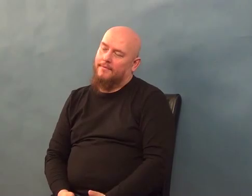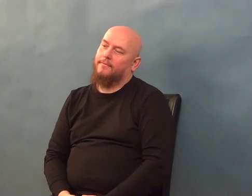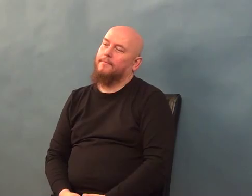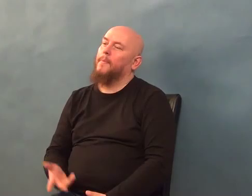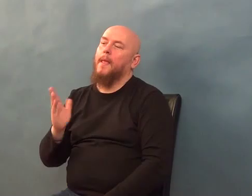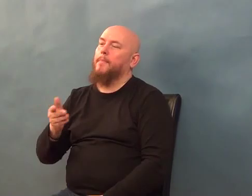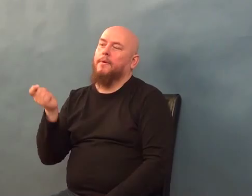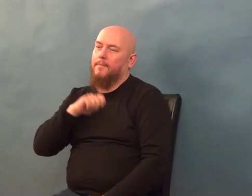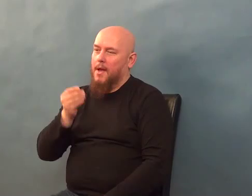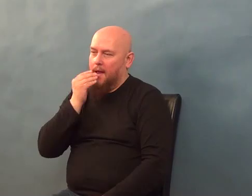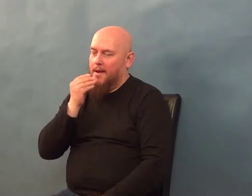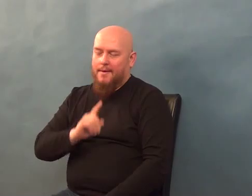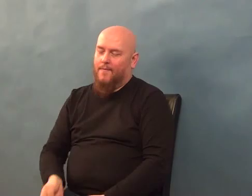Kot nie zabij go i nie zje, nie wolno mu.